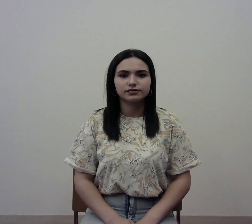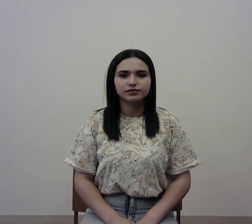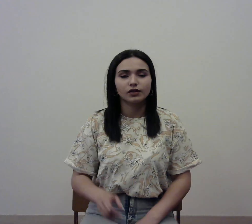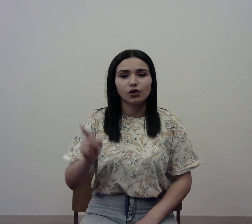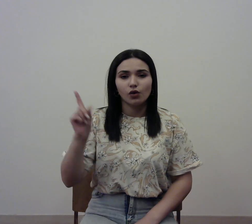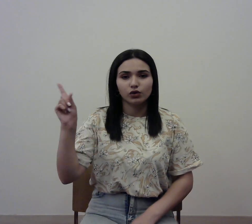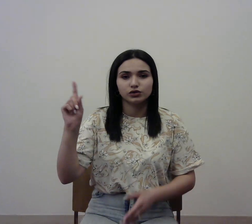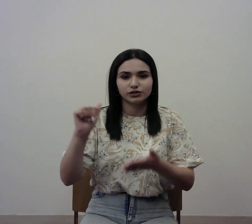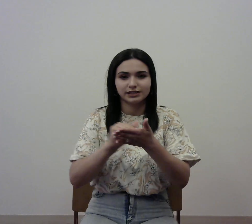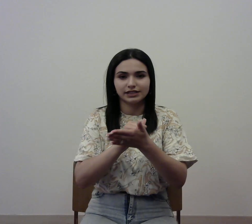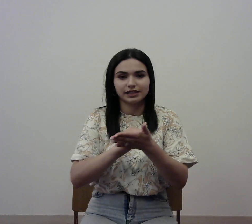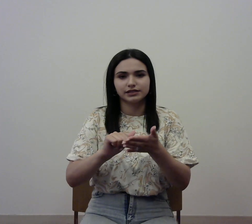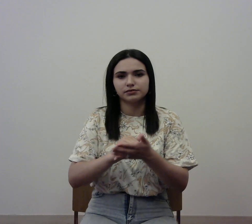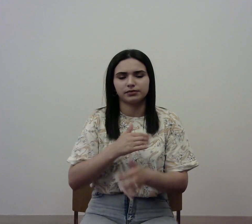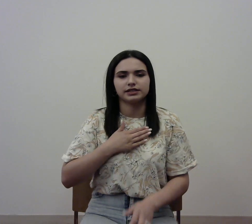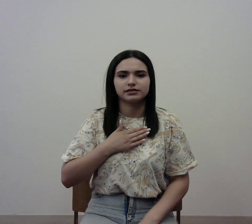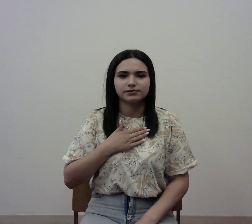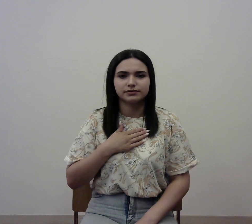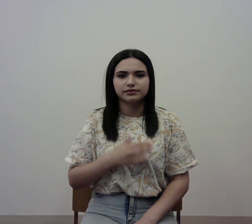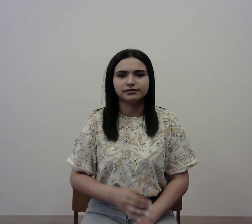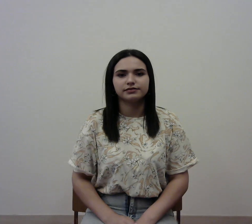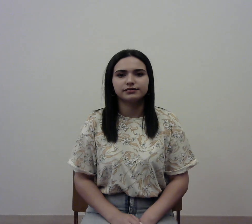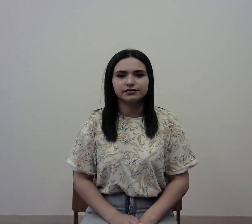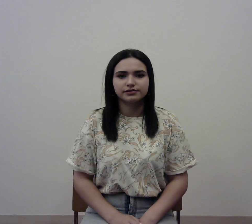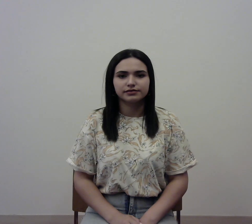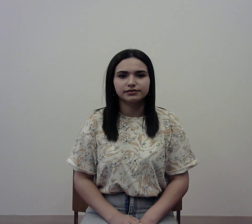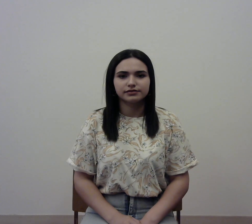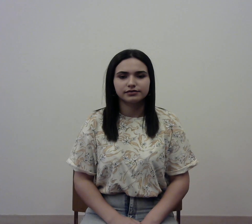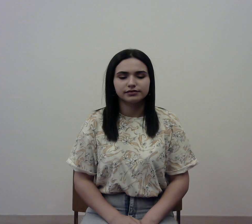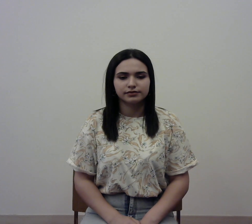Onun sənədləri məndədir